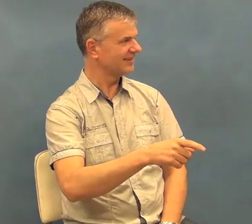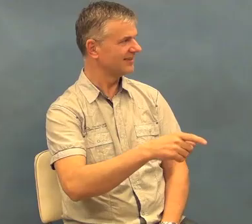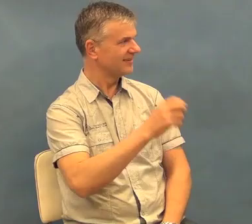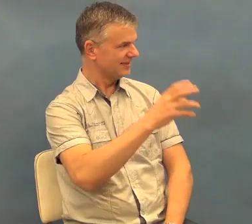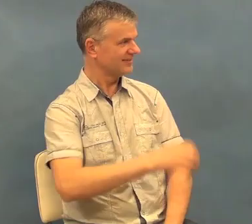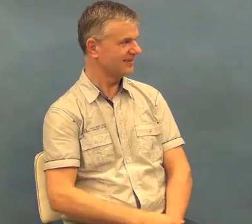Tak.